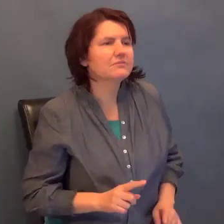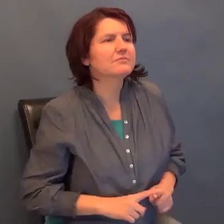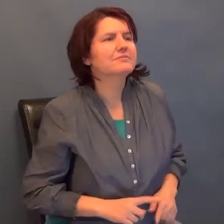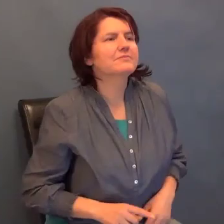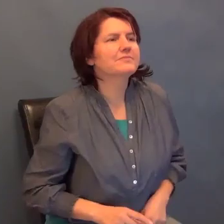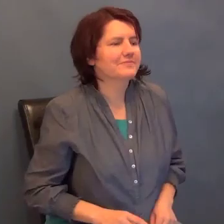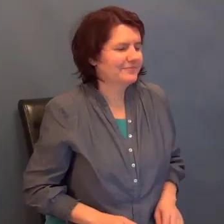Nie pasuje.